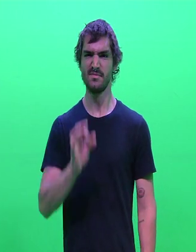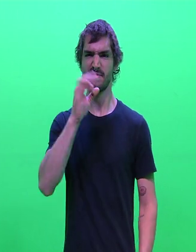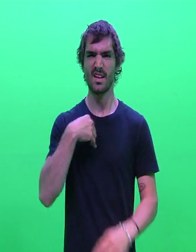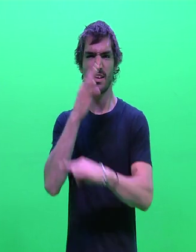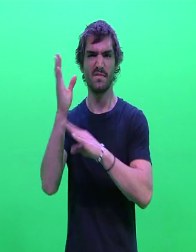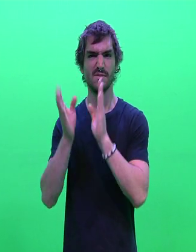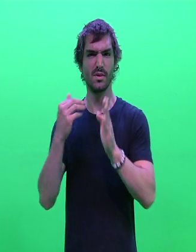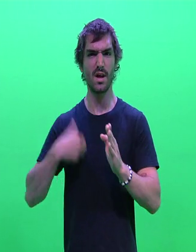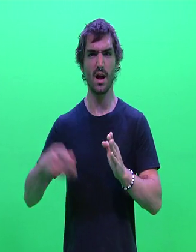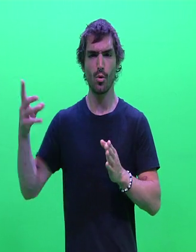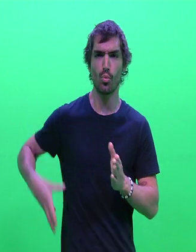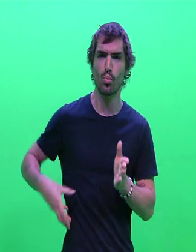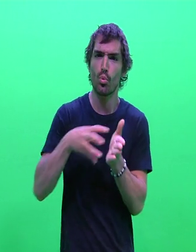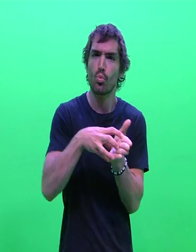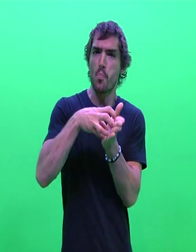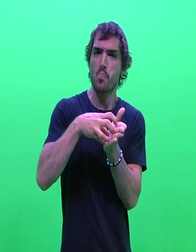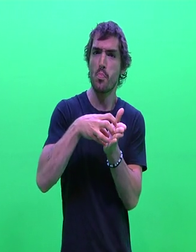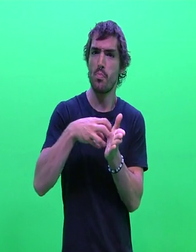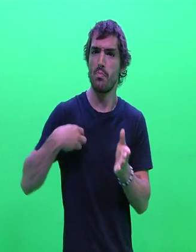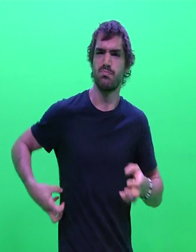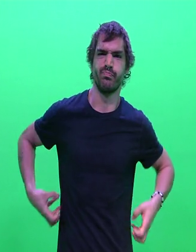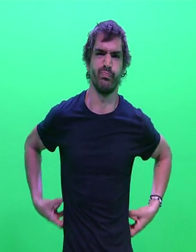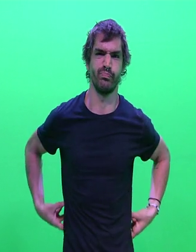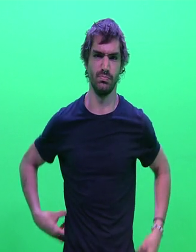Sí, he anat a fisioteràpia i m'han posat ventoses per la zona lumbar.